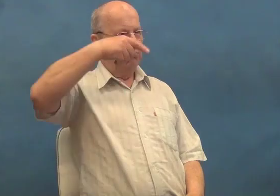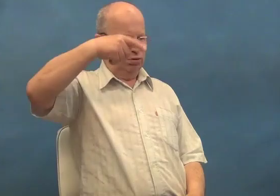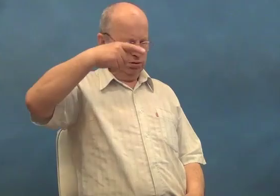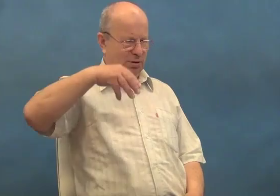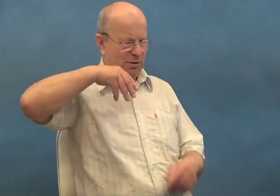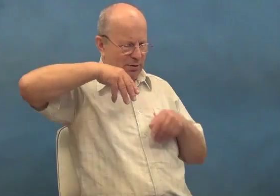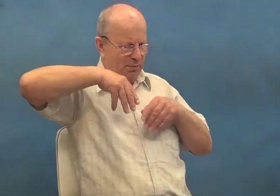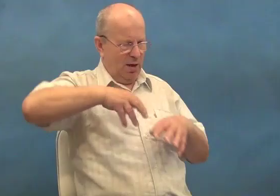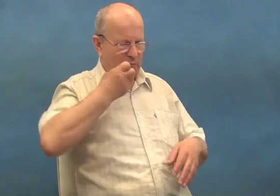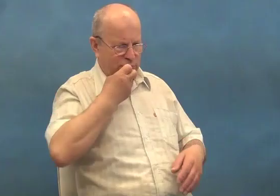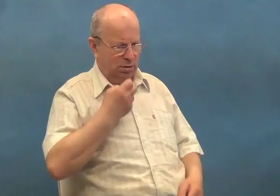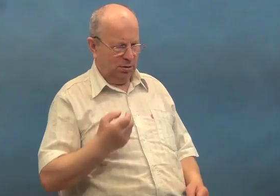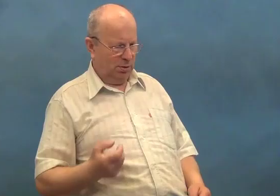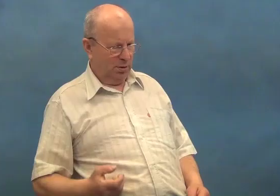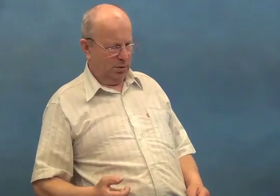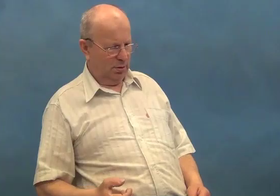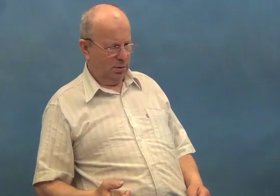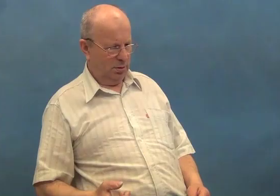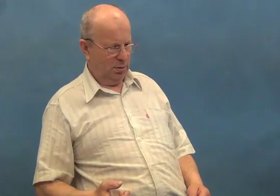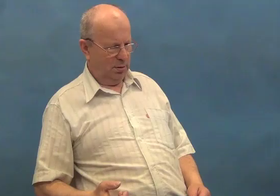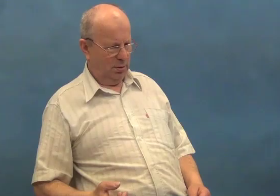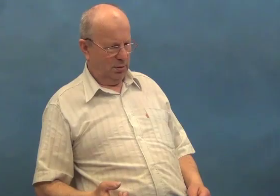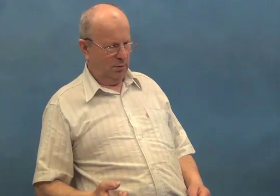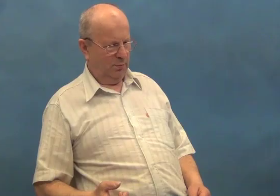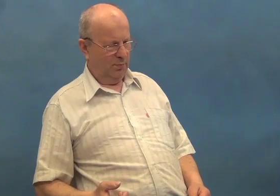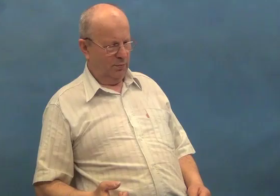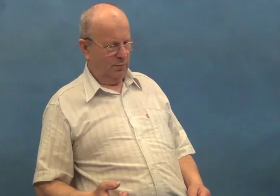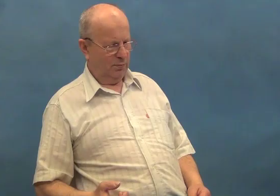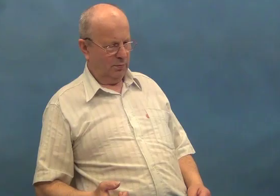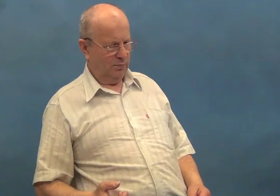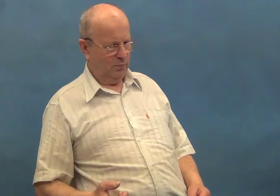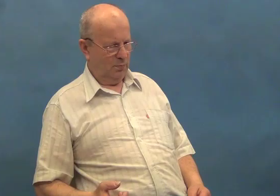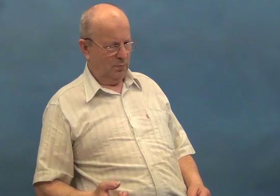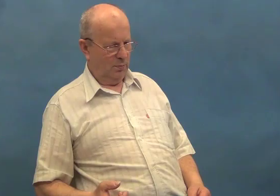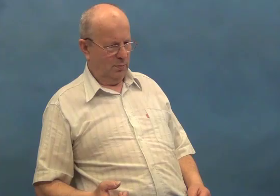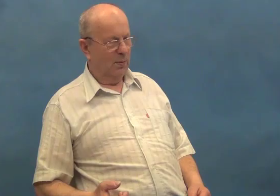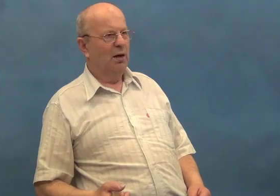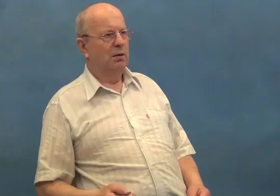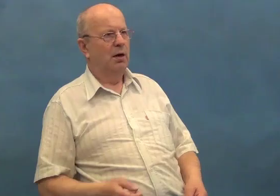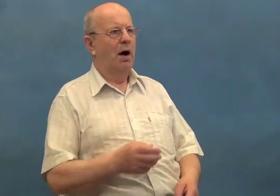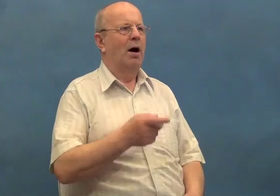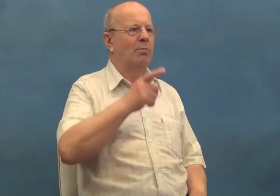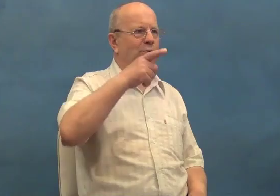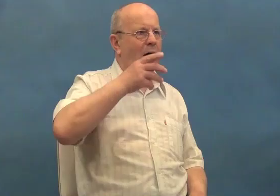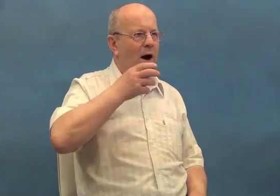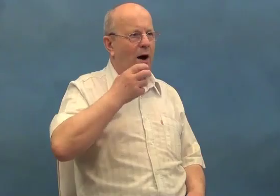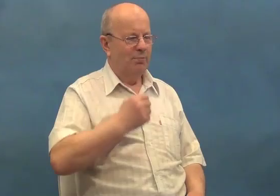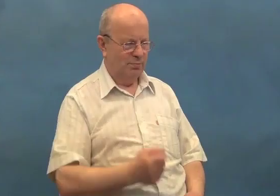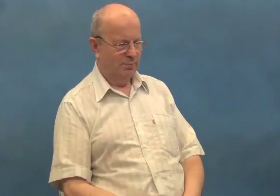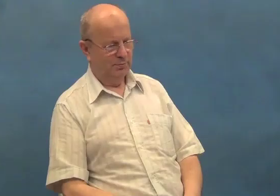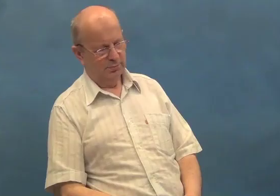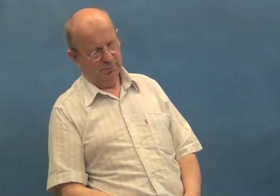Wiatrak, który daje prąd.